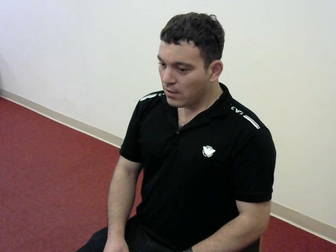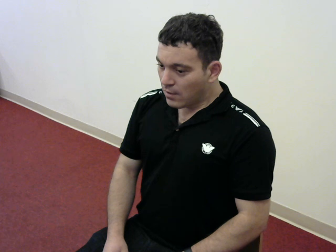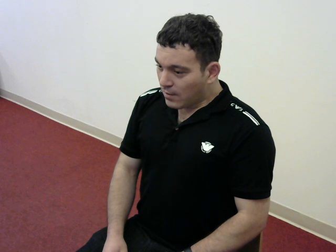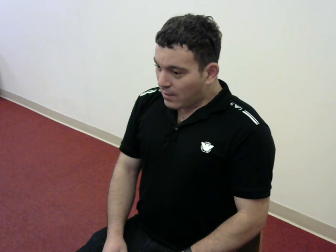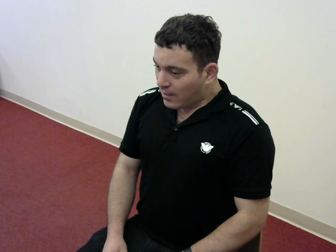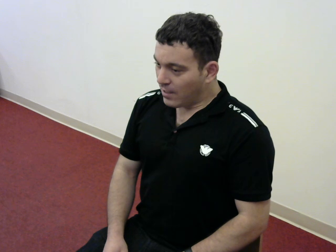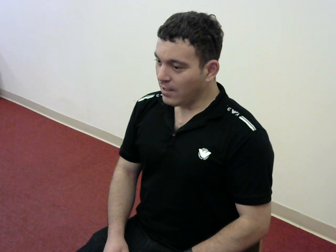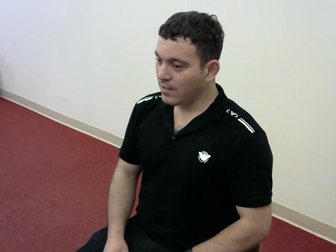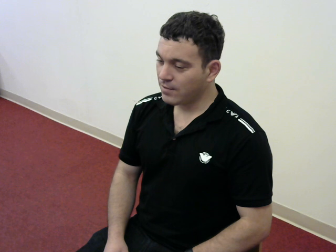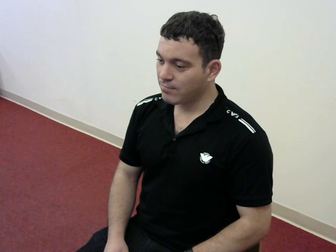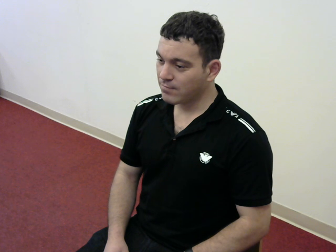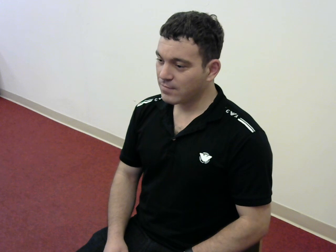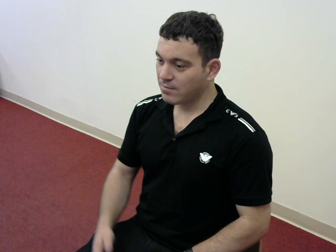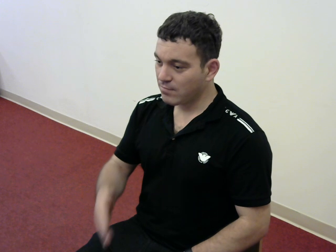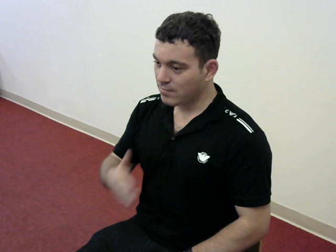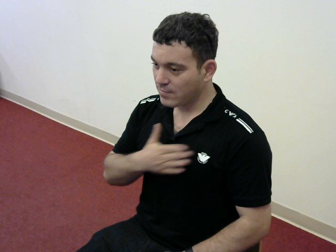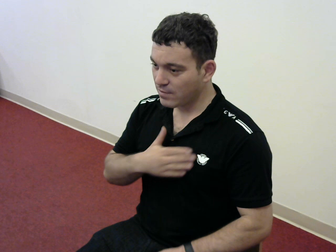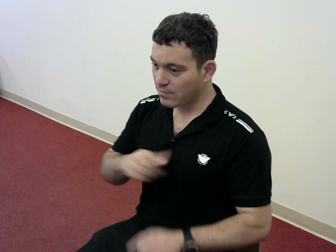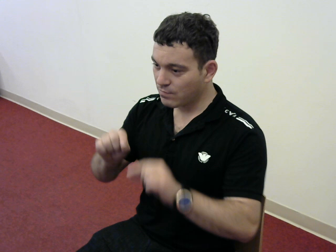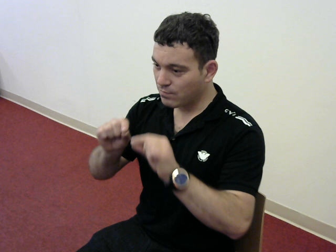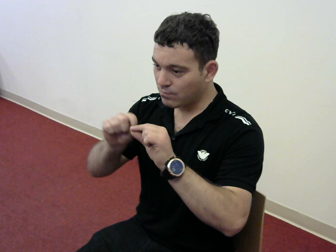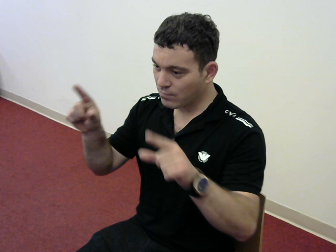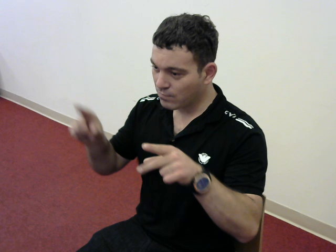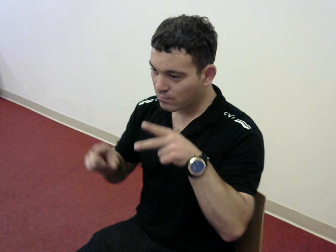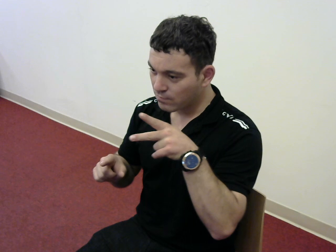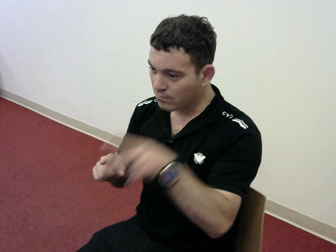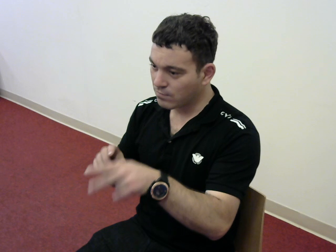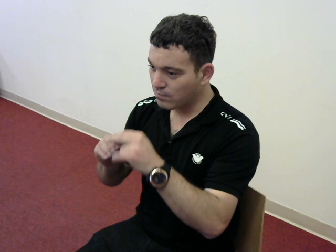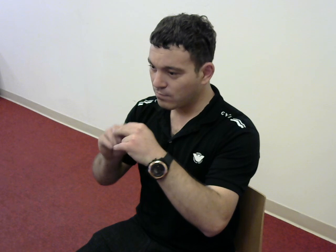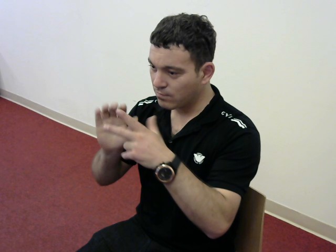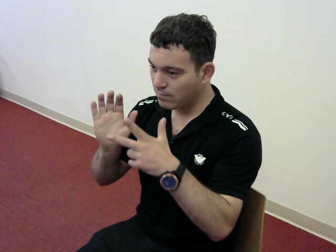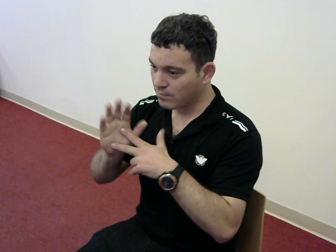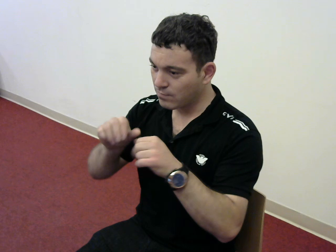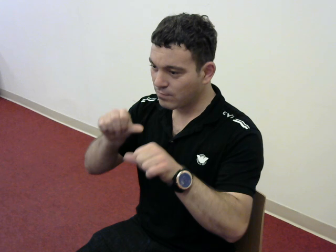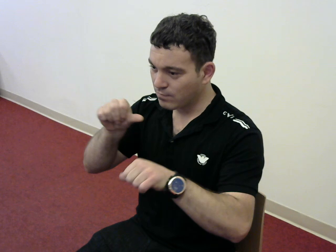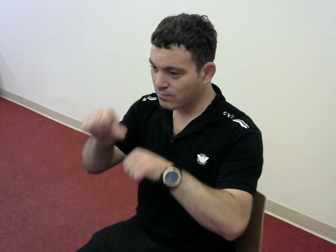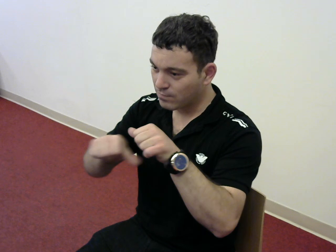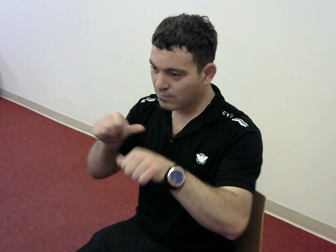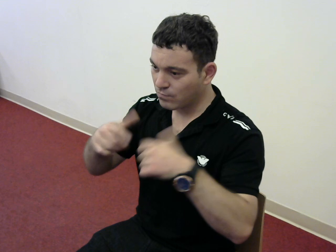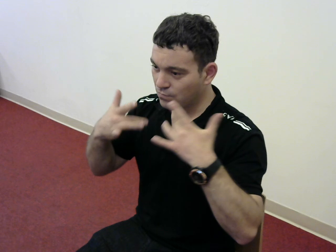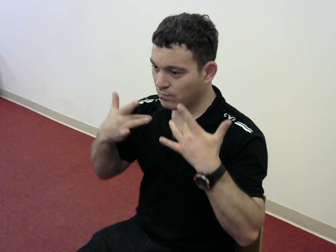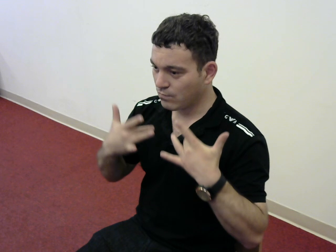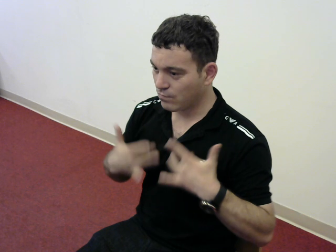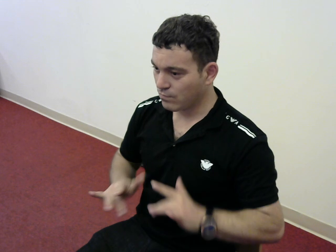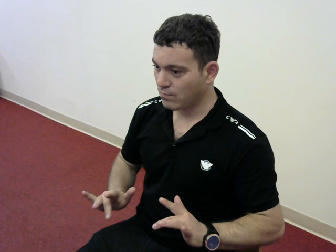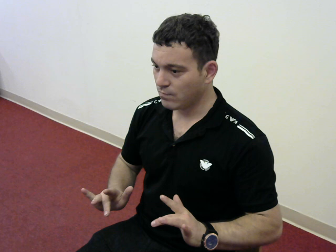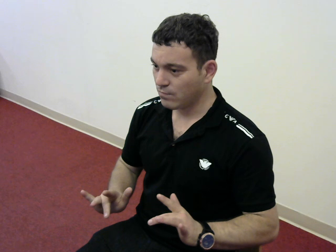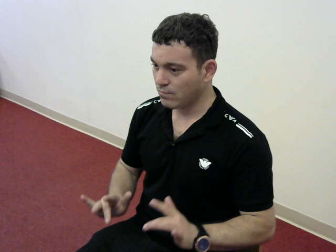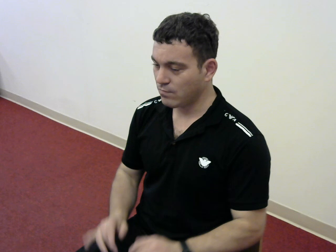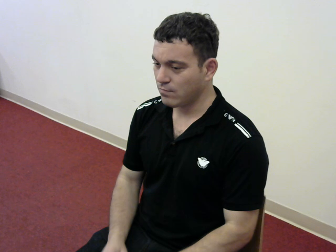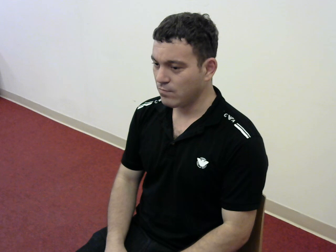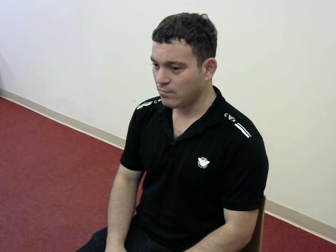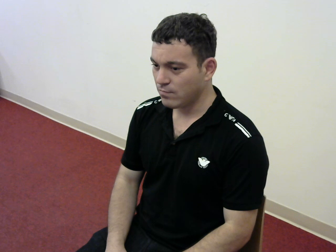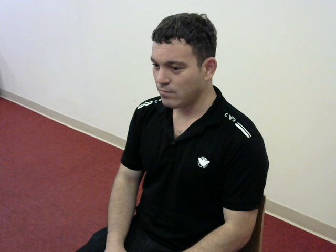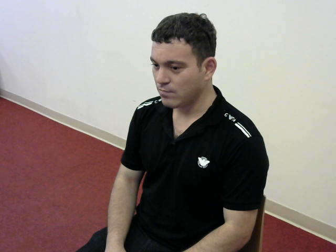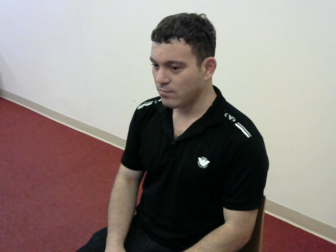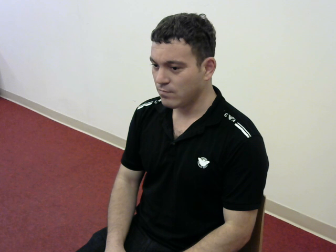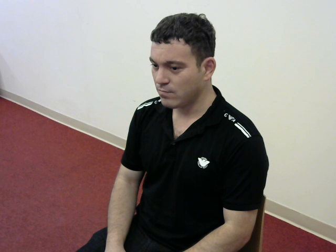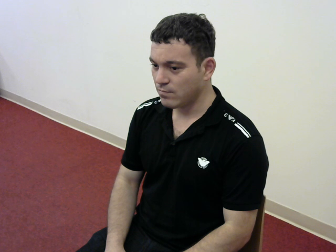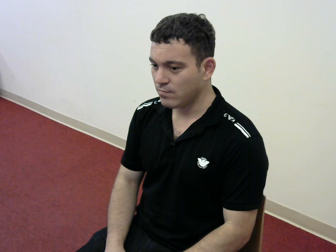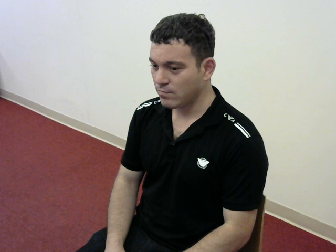Mən məktəbi 2018-ci ildə bitirmişəm